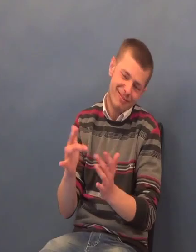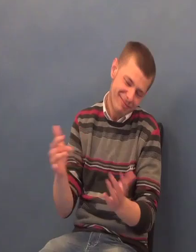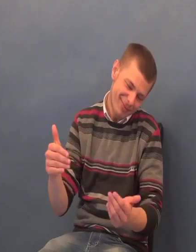Może tak być.